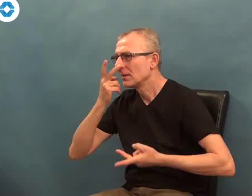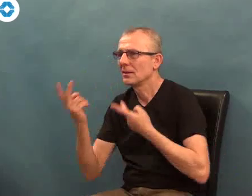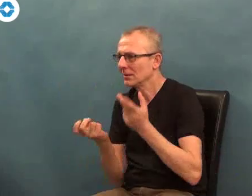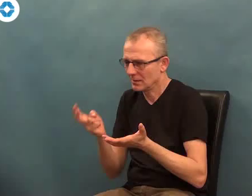Wstali.